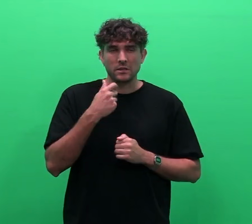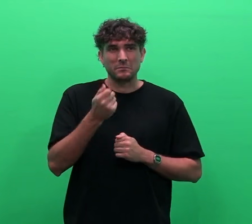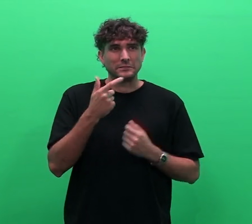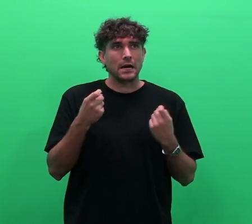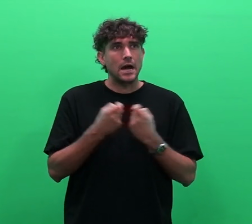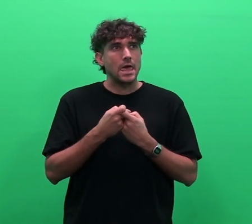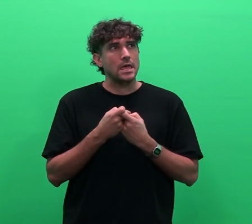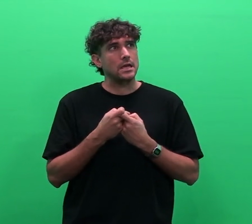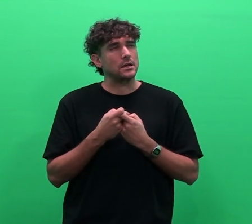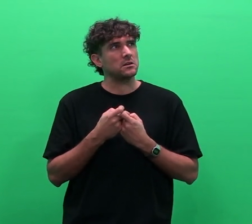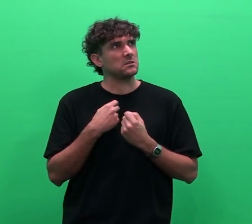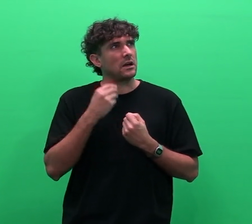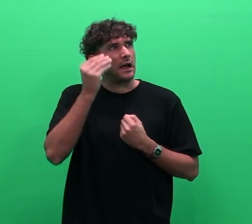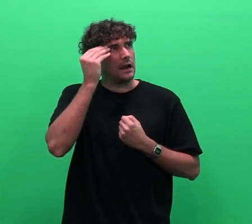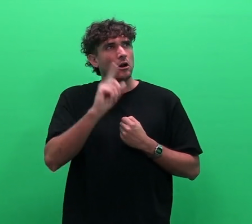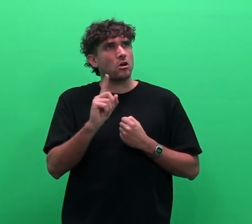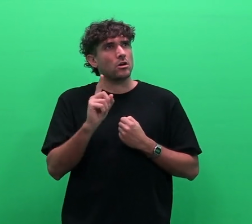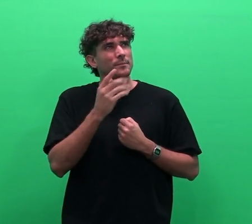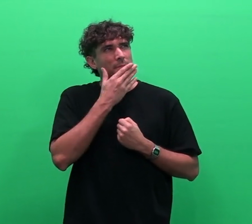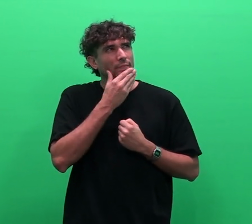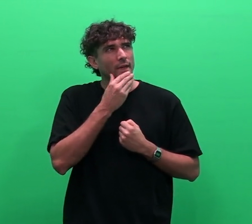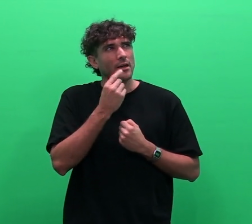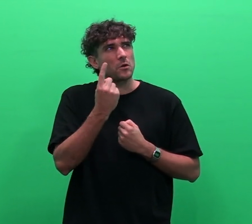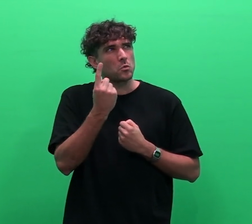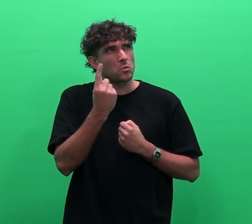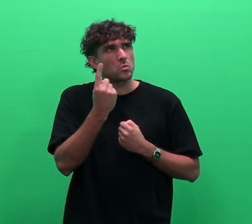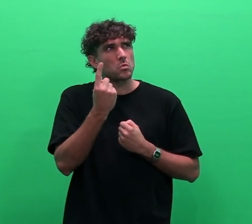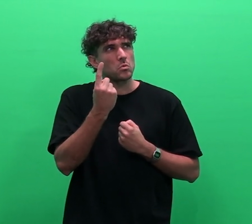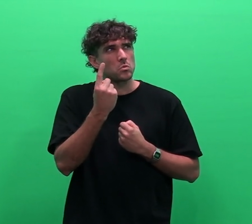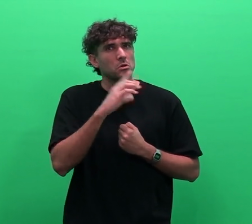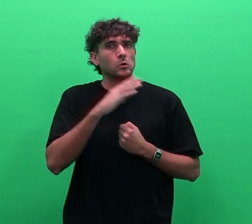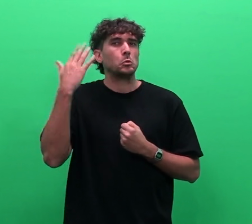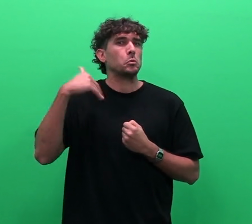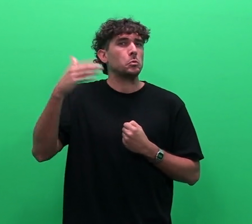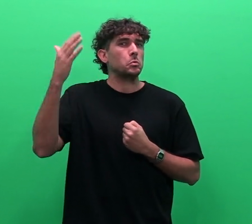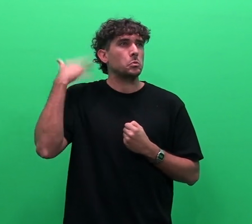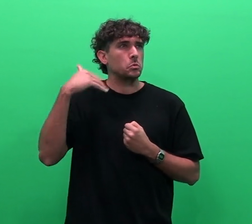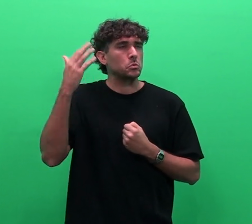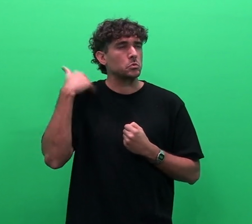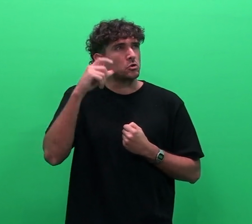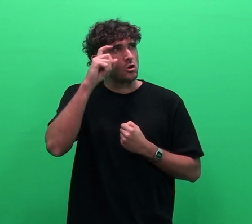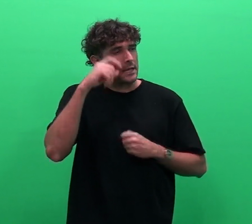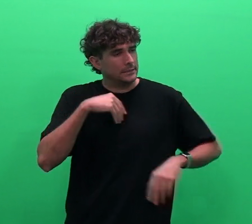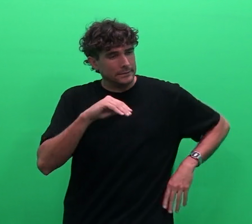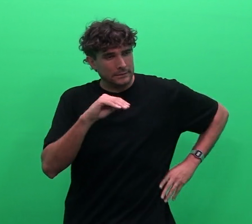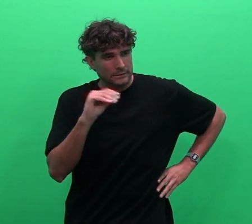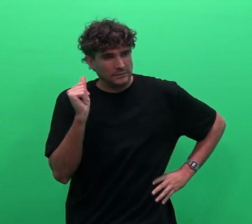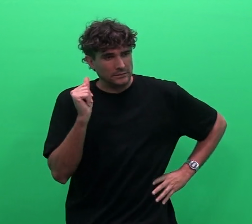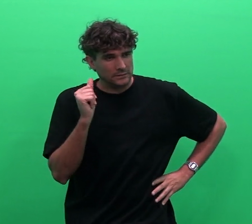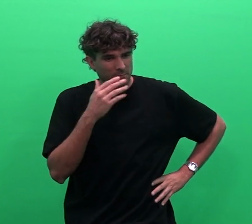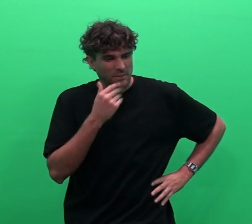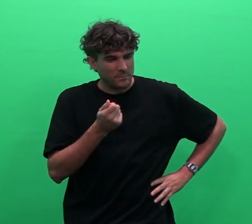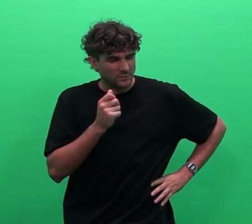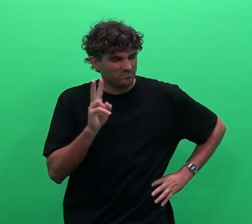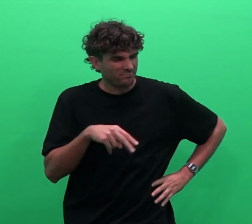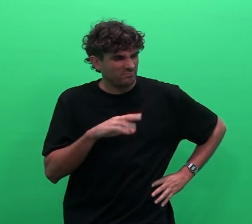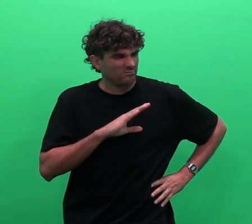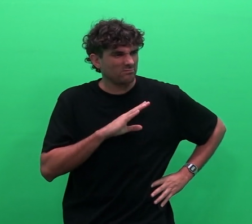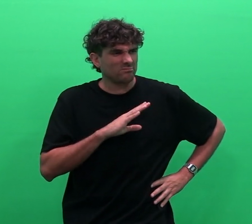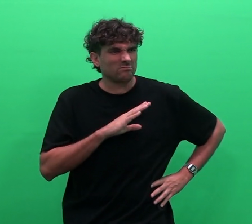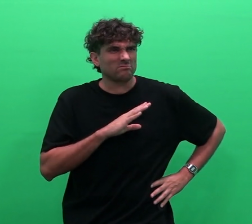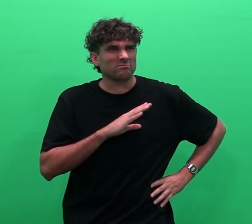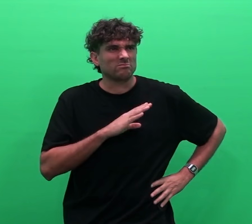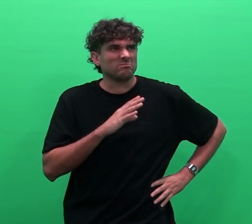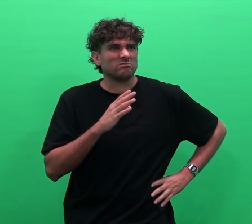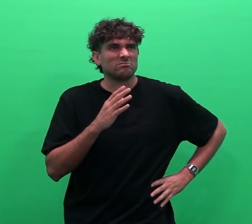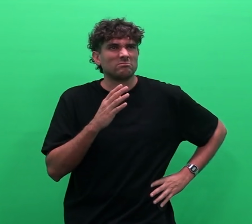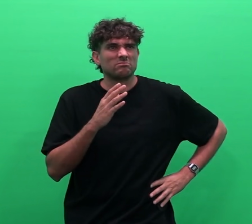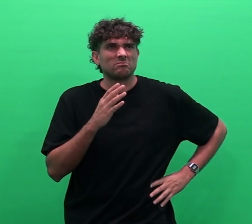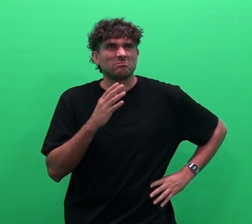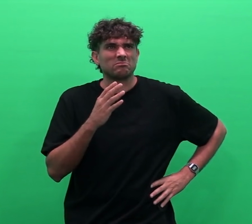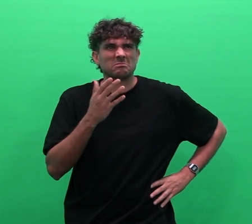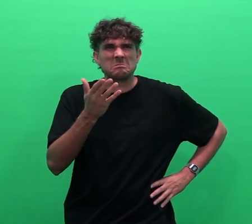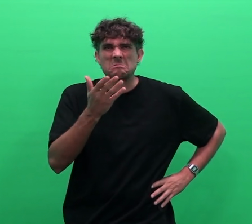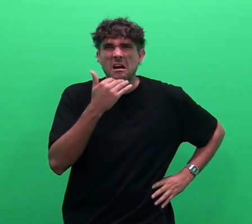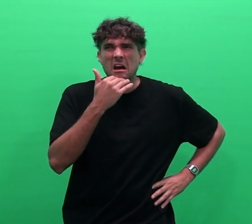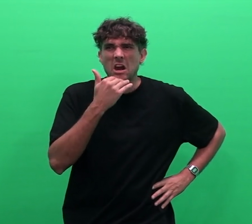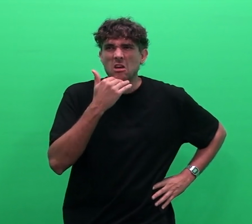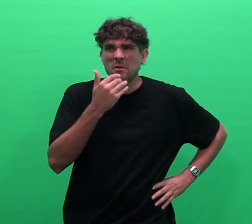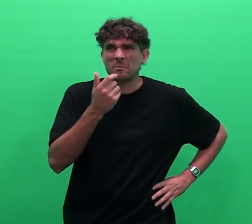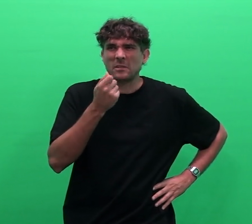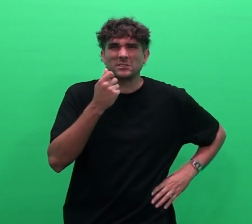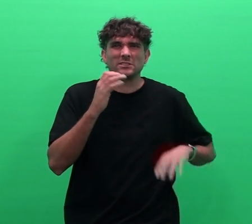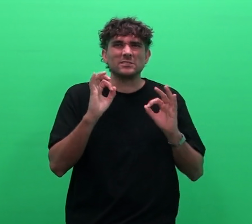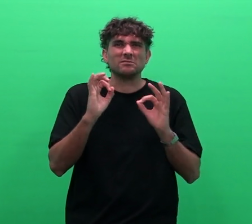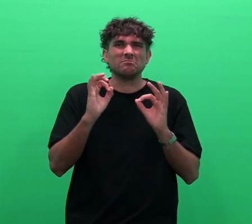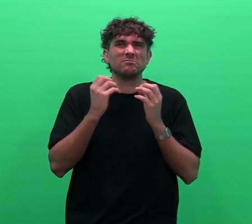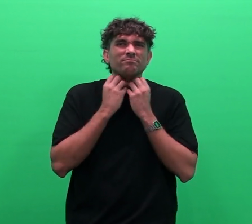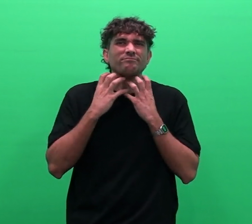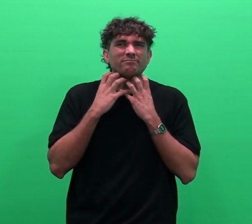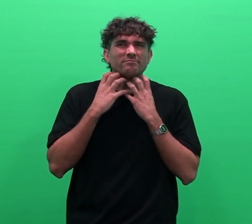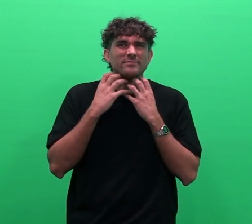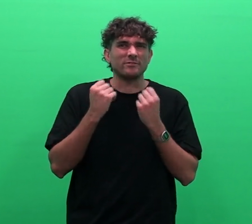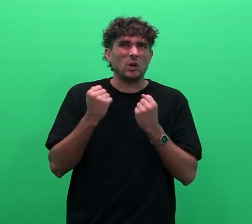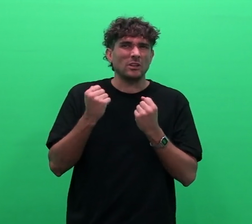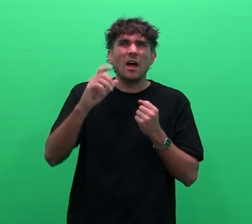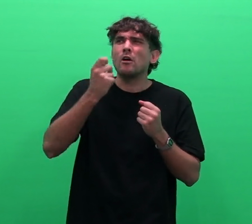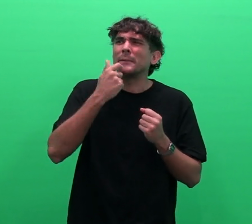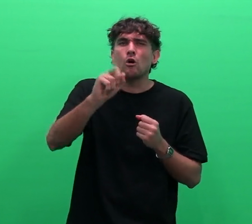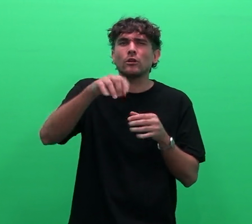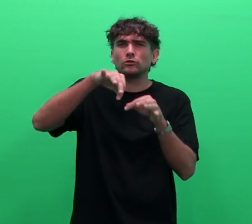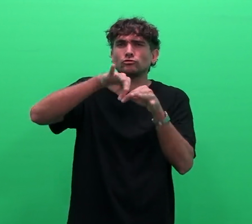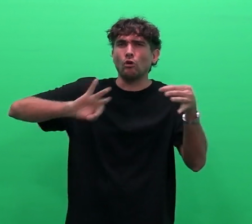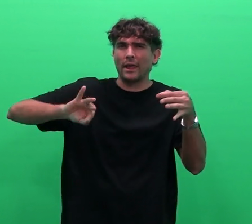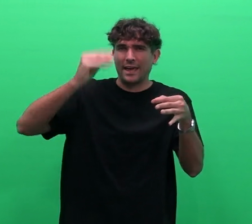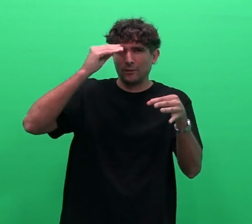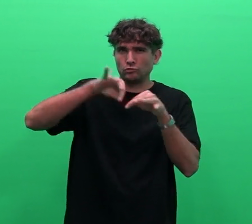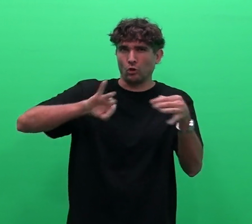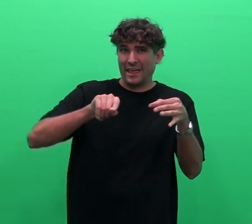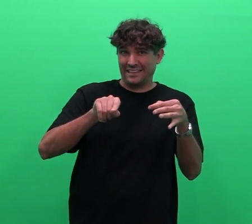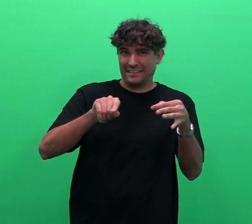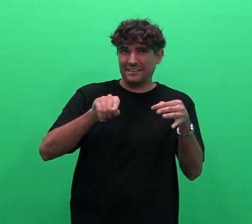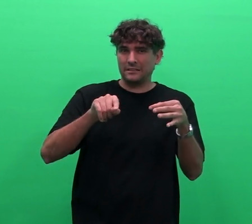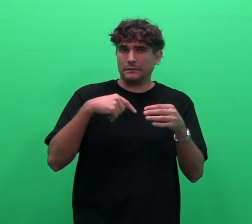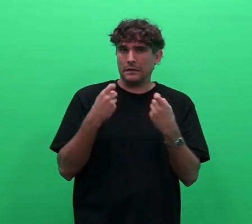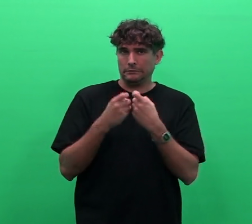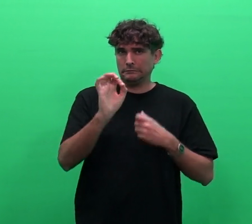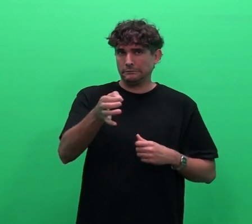Crec que no tinc al·lèrgia a cap pastilla, em sembla que a una pastilla sí, però fa molt de temps, no recordo el nom però era una pastilla per les angines, no, espera, era un sobre que em feia al·lèrgia.